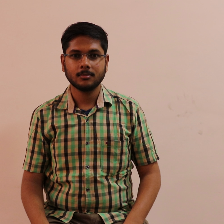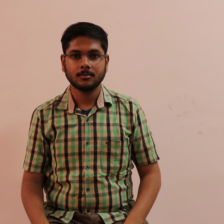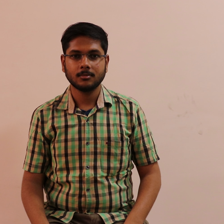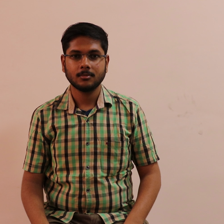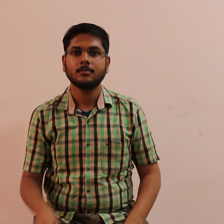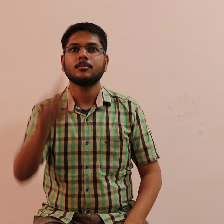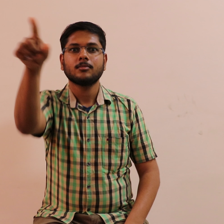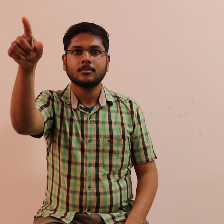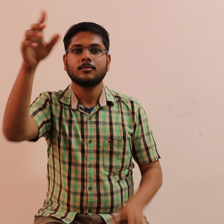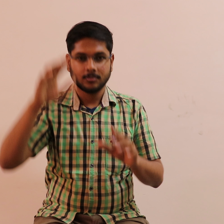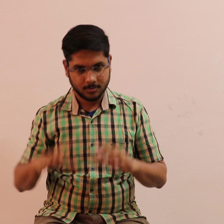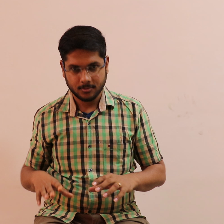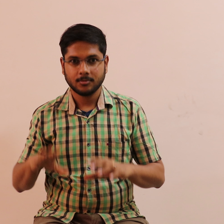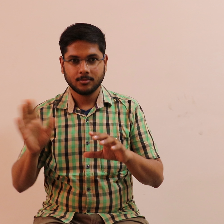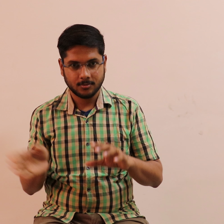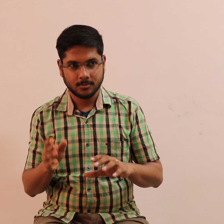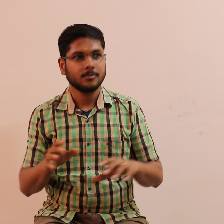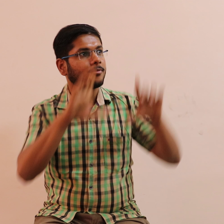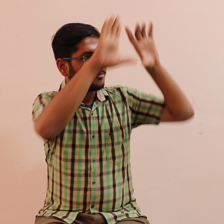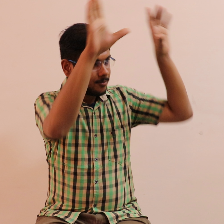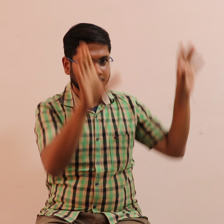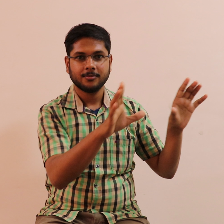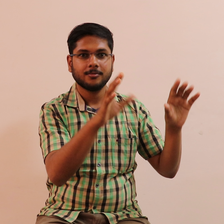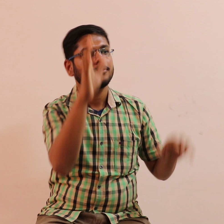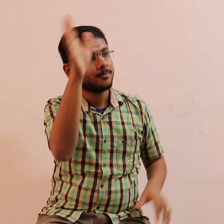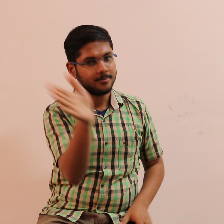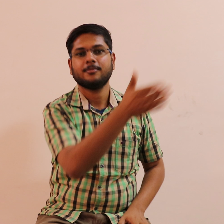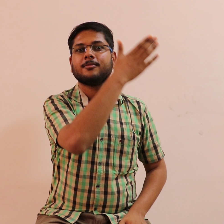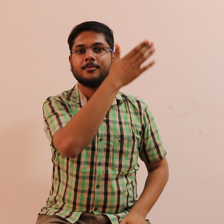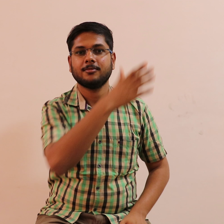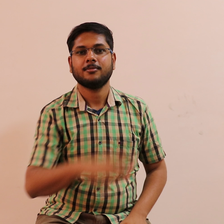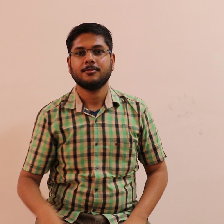He is going into the room